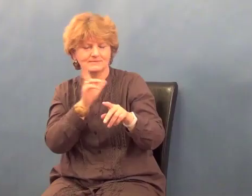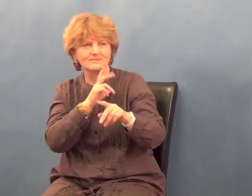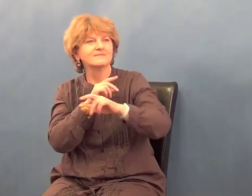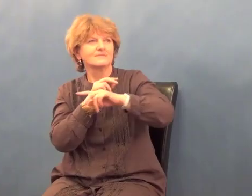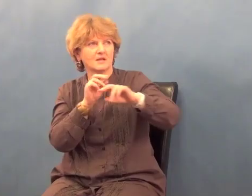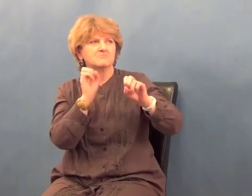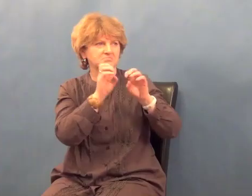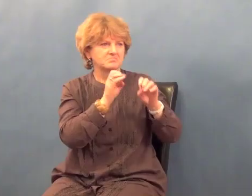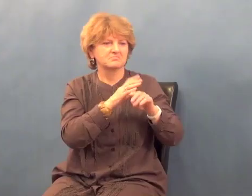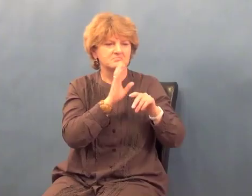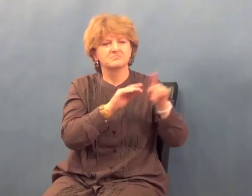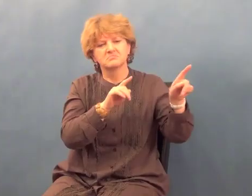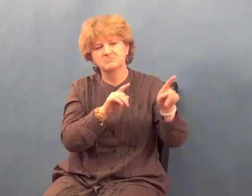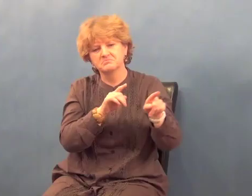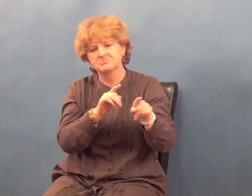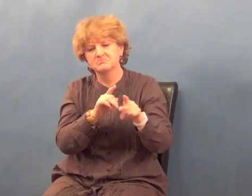Idą, wrzucają, kończą, wracają...